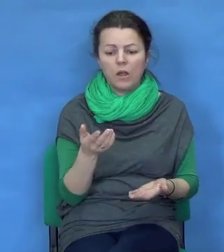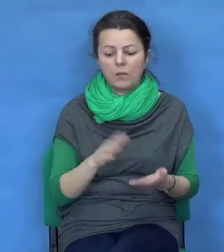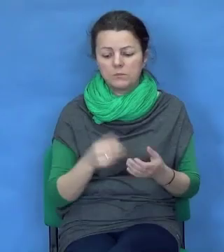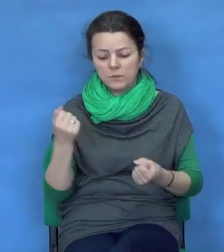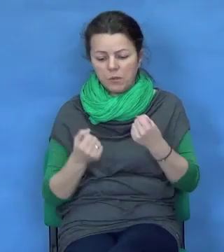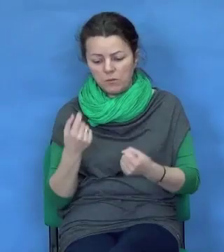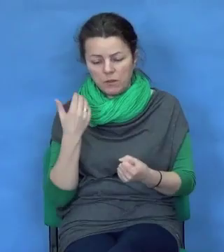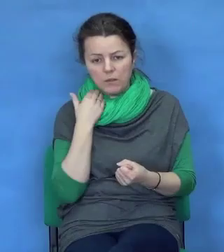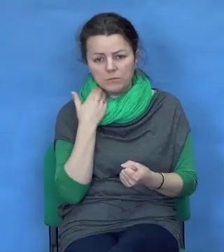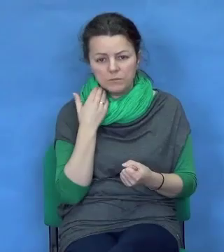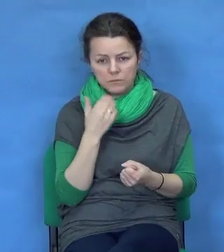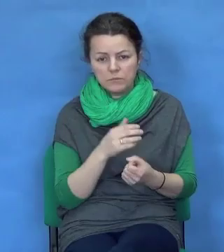Na przykład nie wolno jeździć samochodem po pijaku.